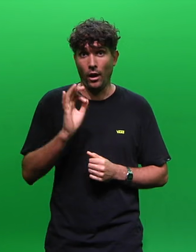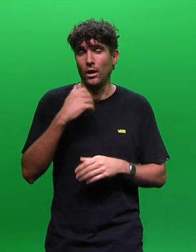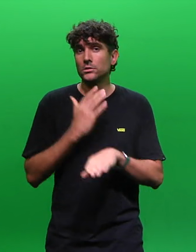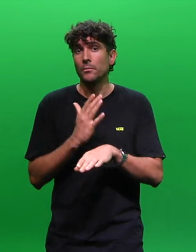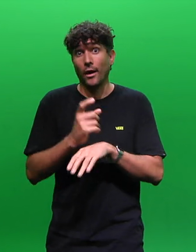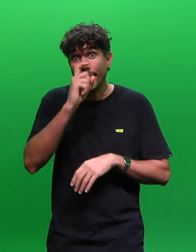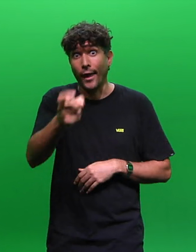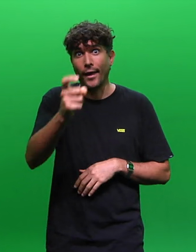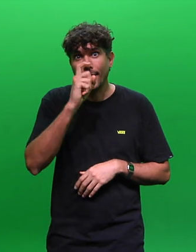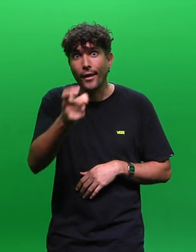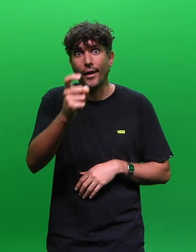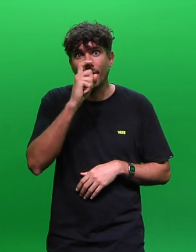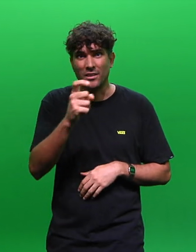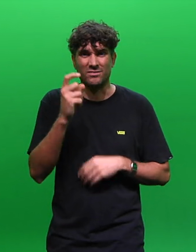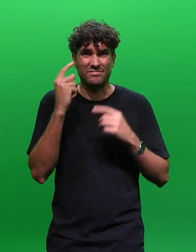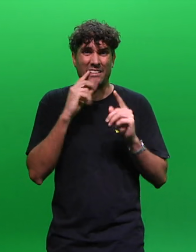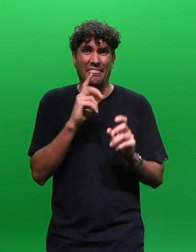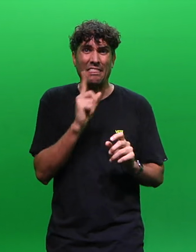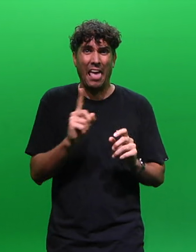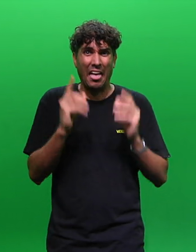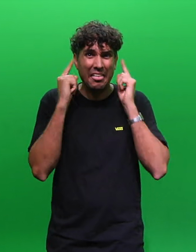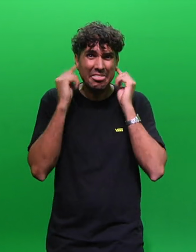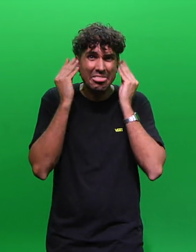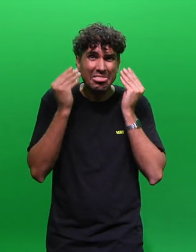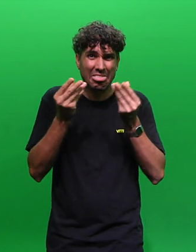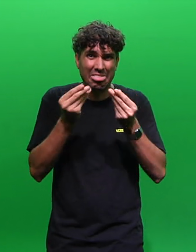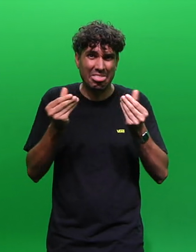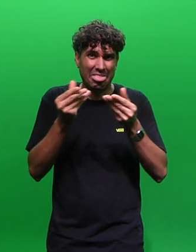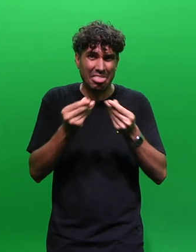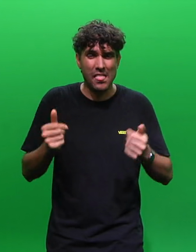Sí, cada any m'he de treure la cera de les orelles.